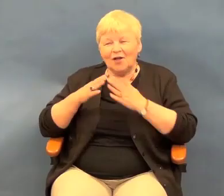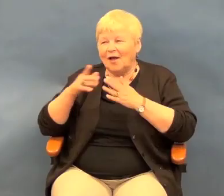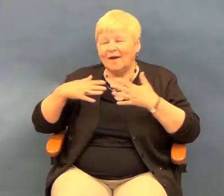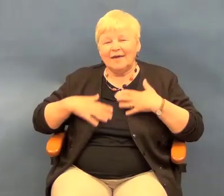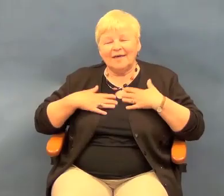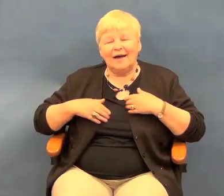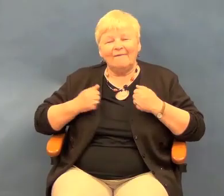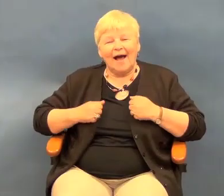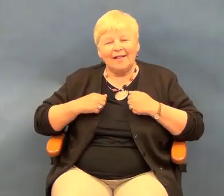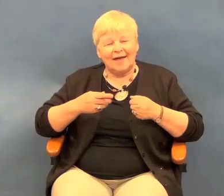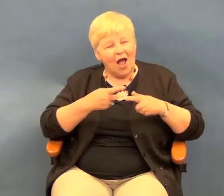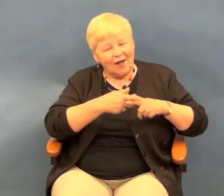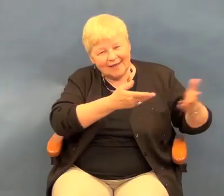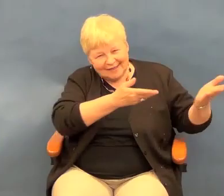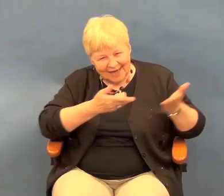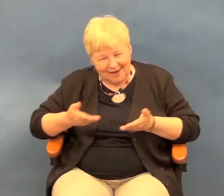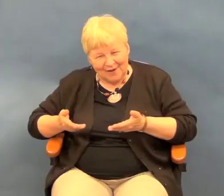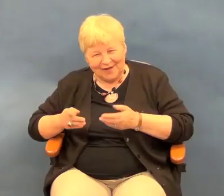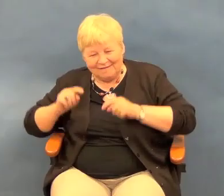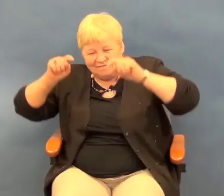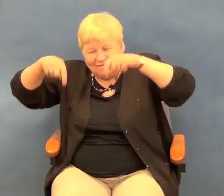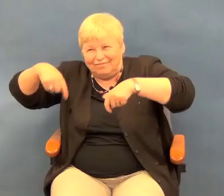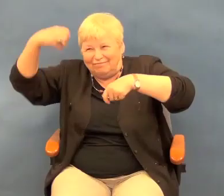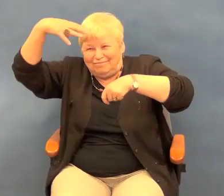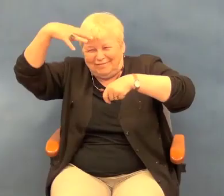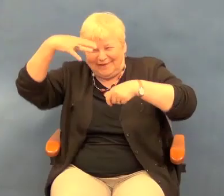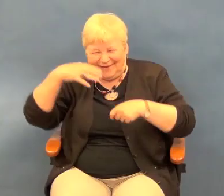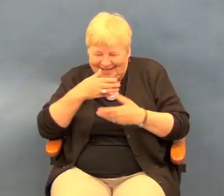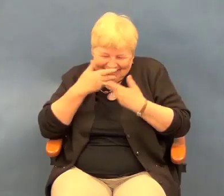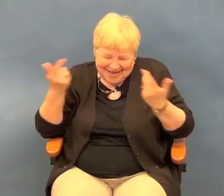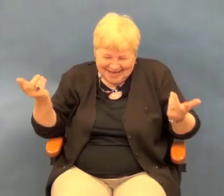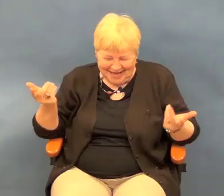Ja zaproszę konia do domu, żeby się wykąpał w wannie z wodą.